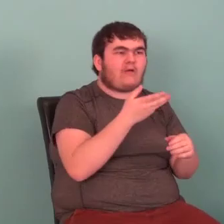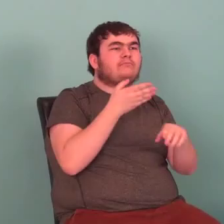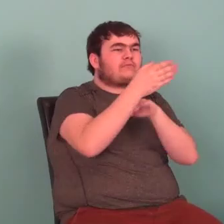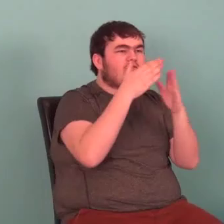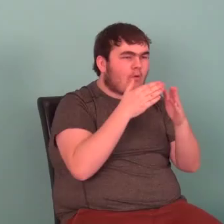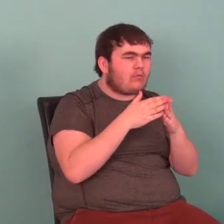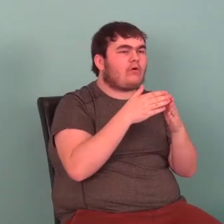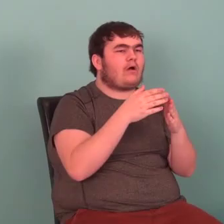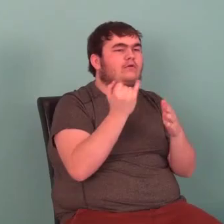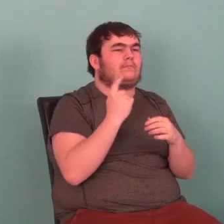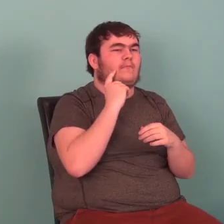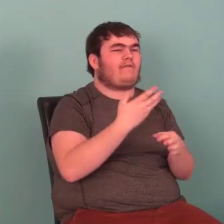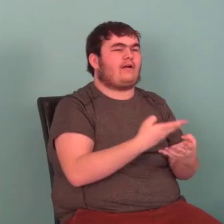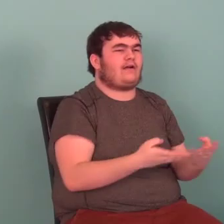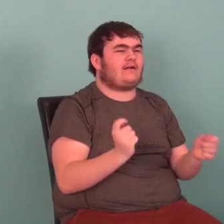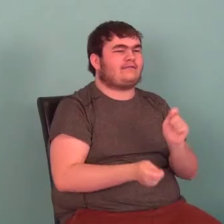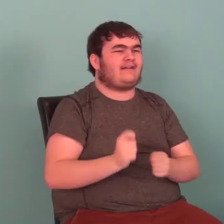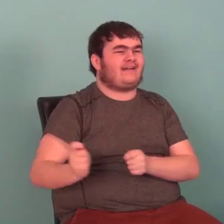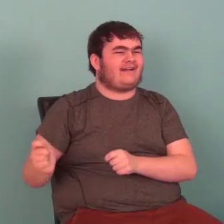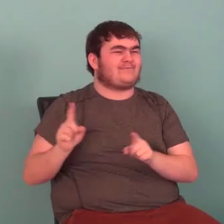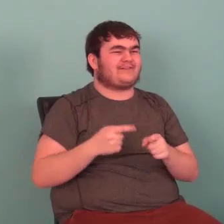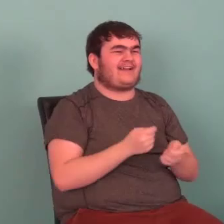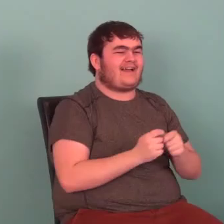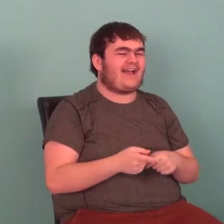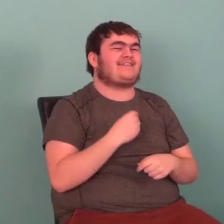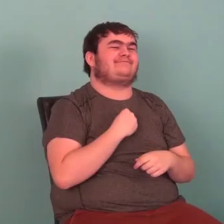Wpada do domu, a tam dziecko bawi się grając na płocie, grając muzykę.